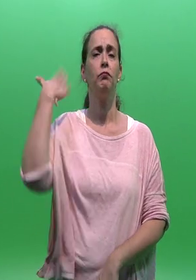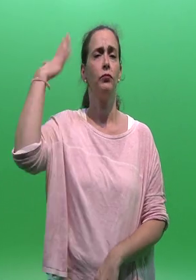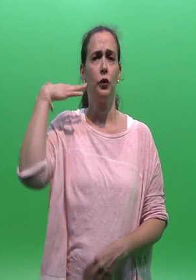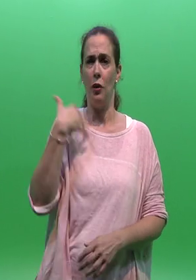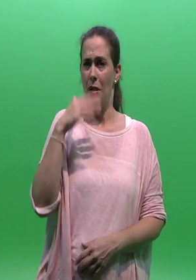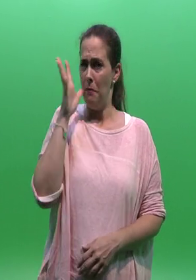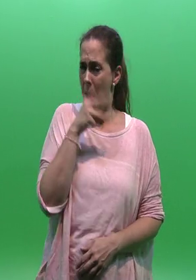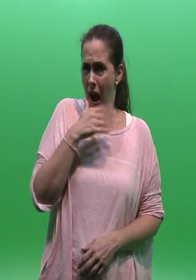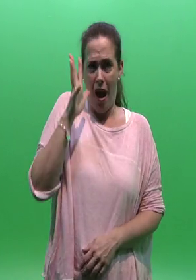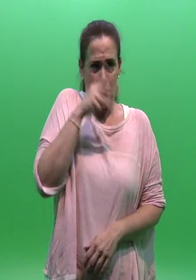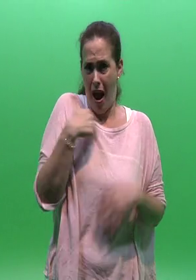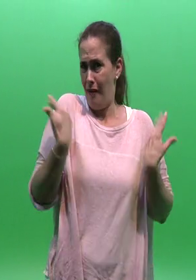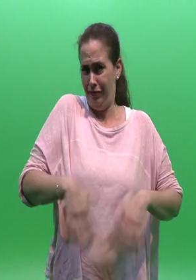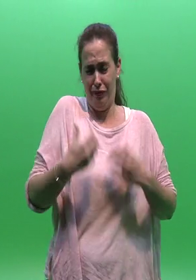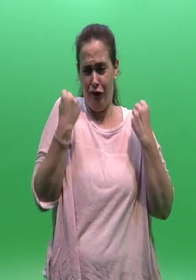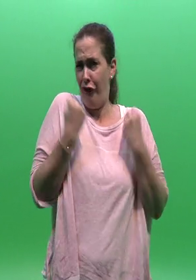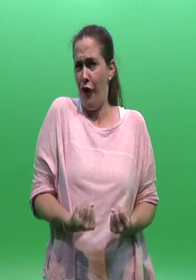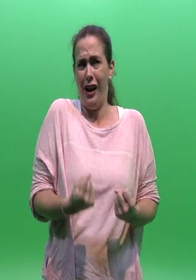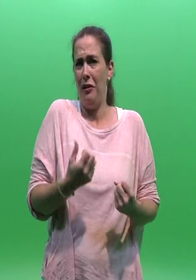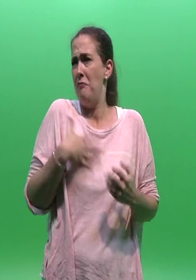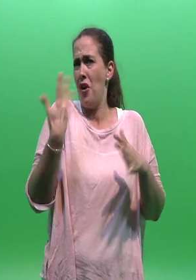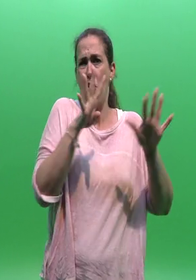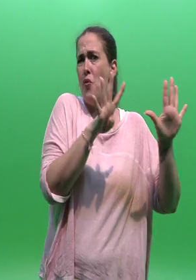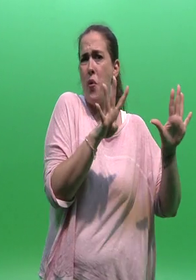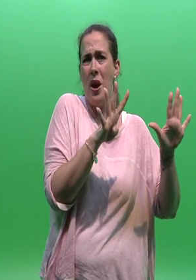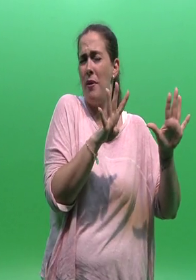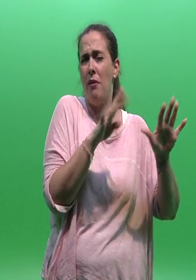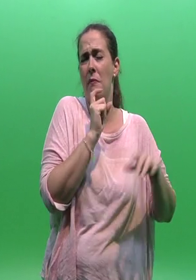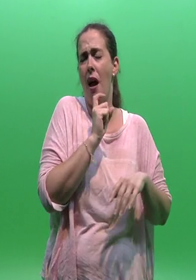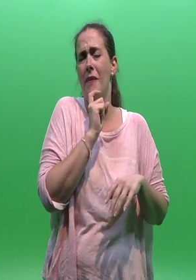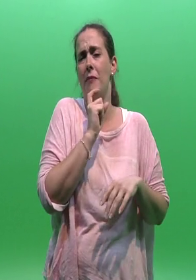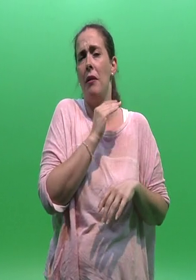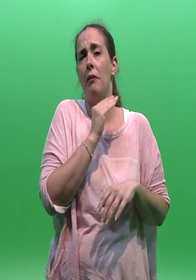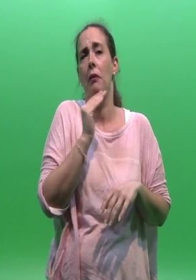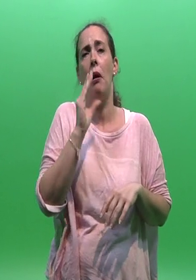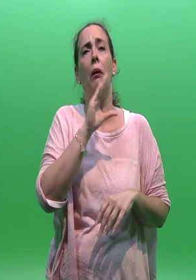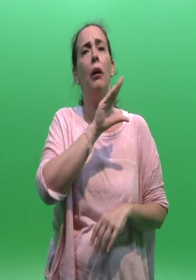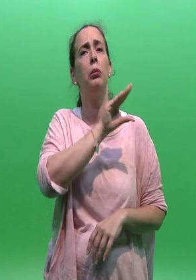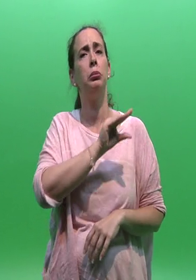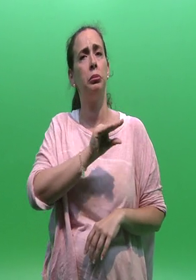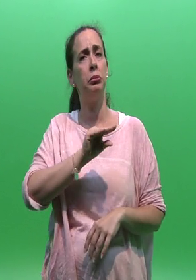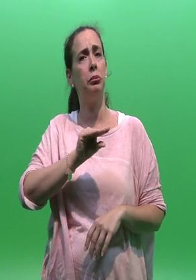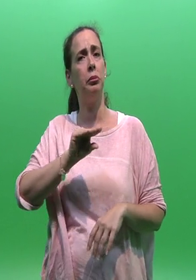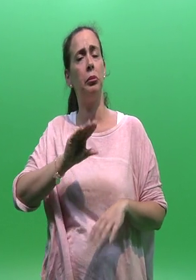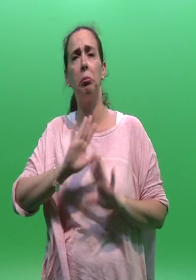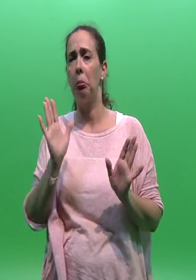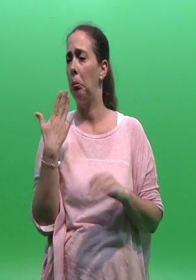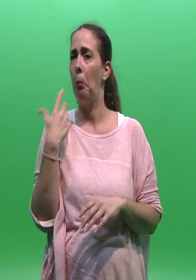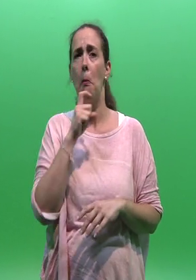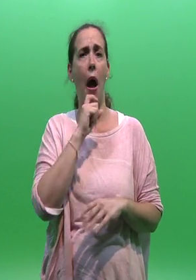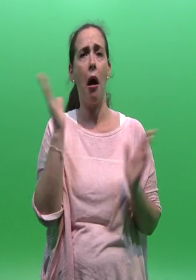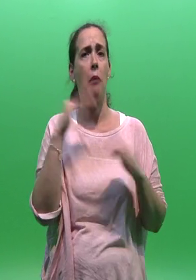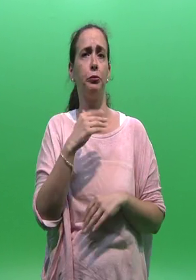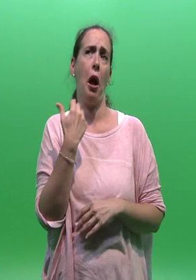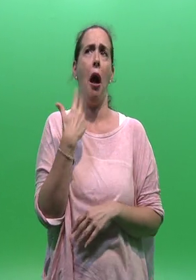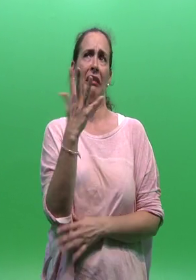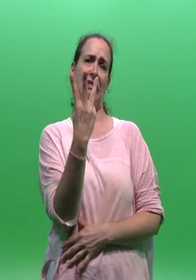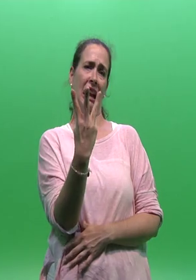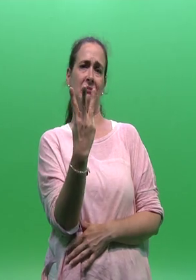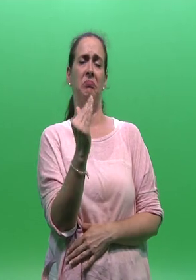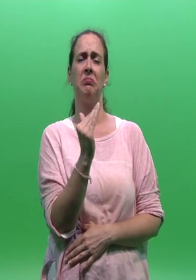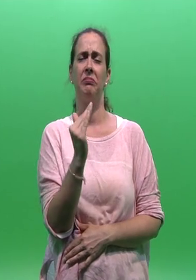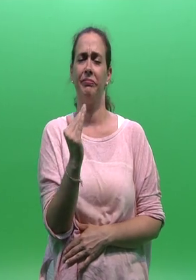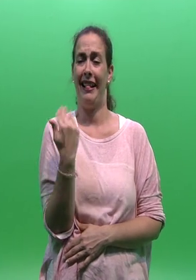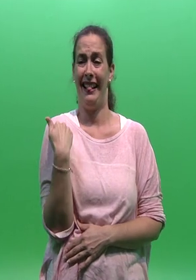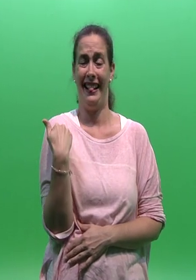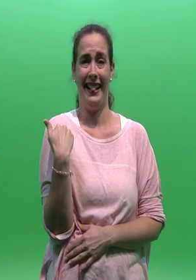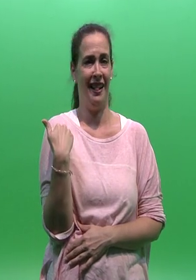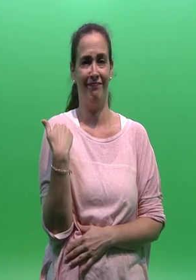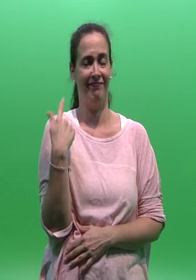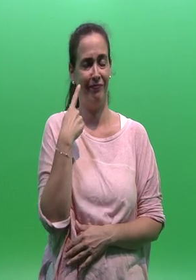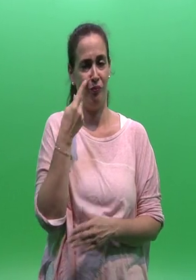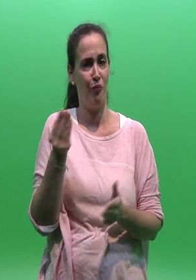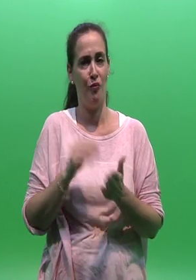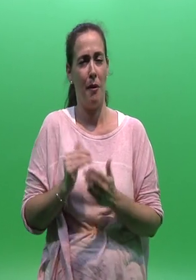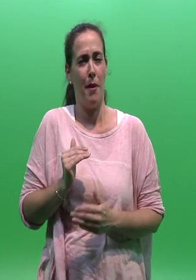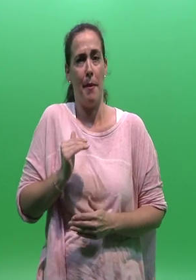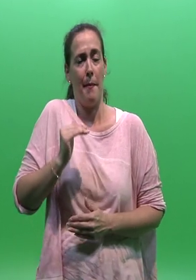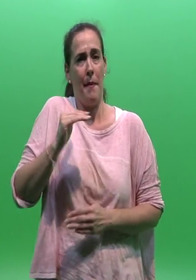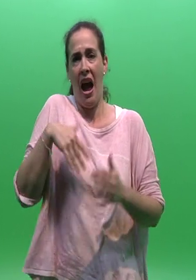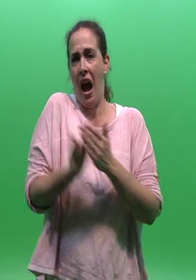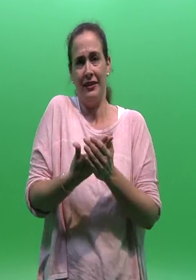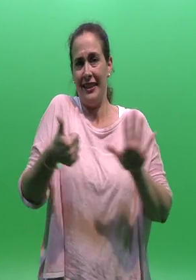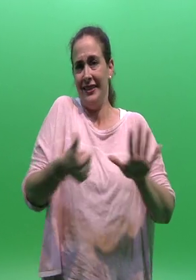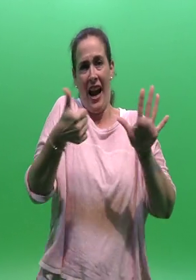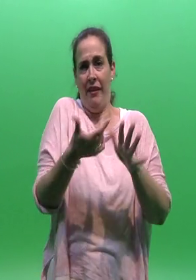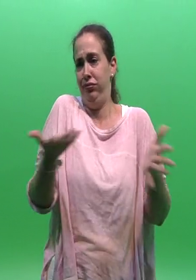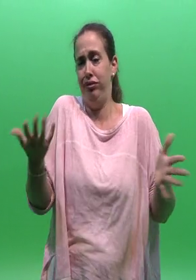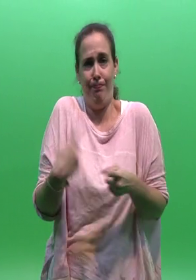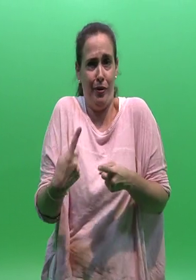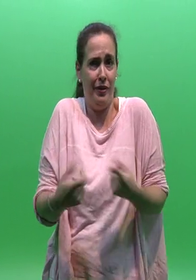Fa temps em feia molt i molt de mal, pot ser un nou. Però el dolor va anar disminuint i ja no em feia tant de mal, un tres. Tot just fa poc el dolor ha tornat a incrementar fins a un sis, no sé per què.